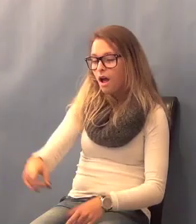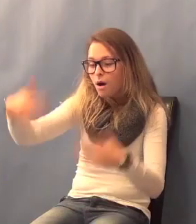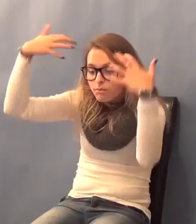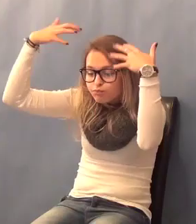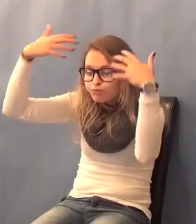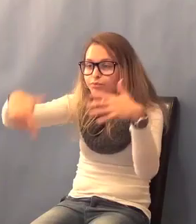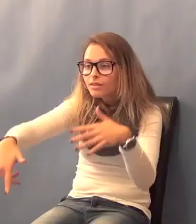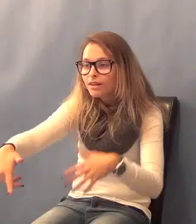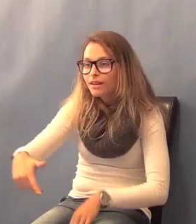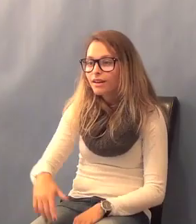Deszcz tam pada!